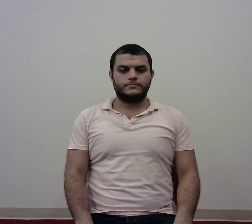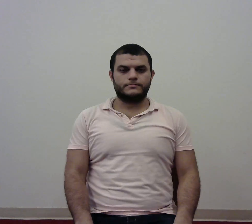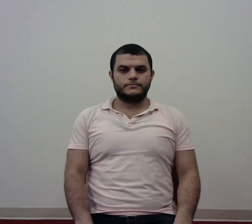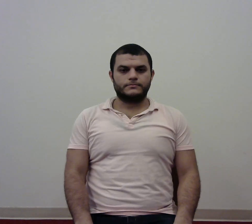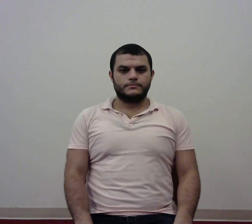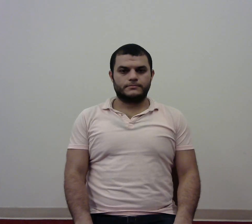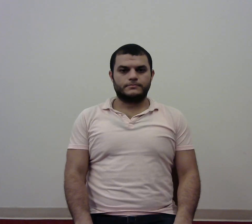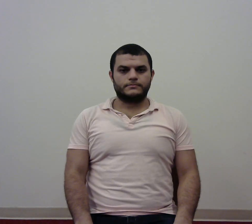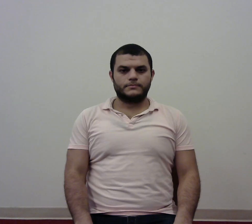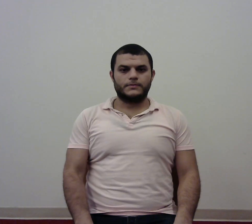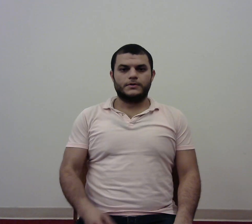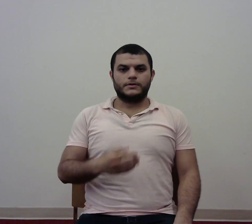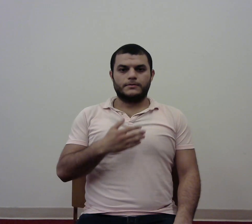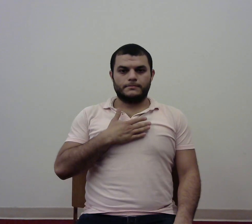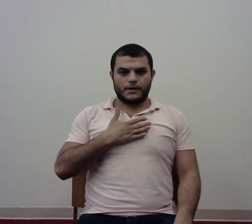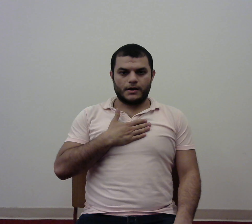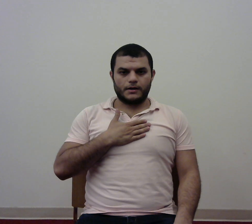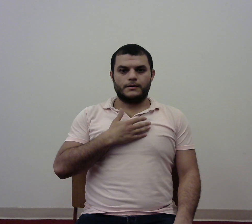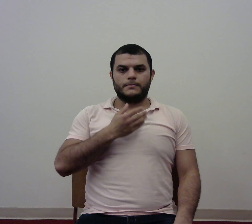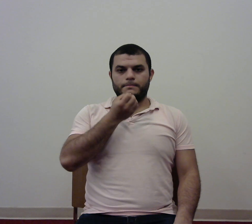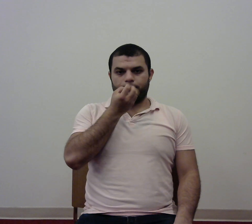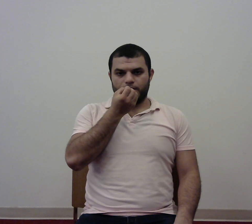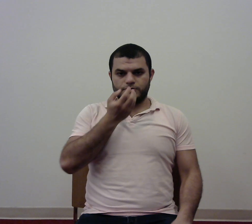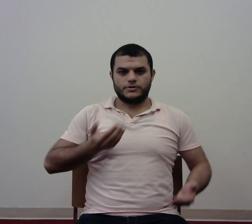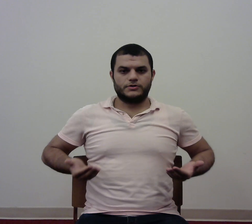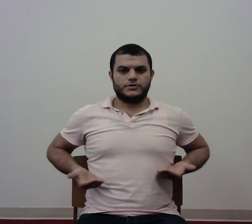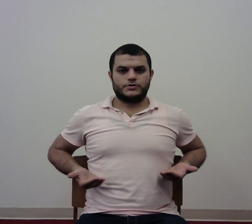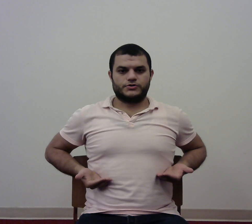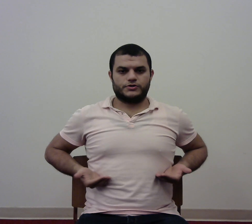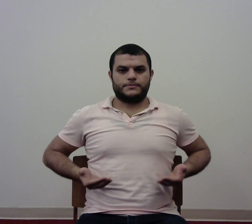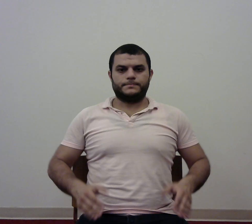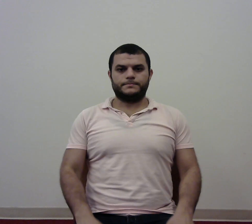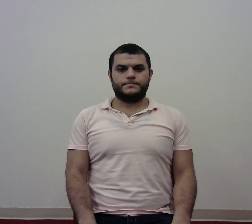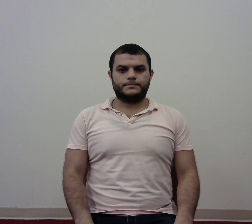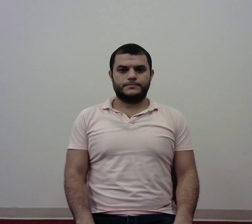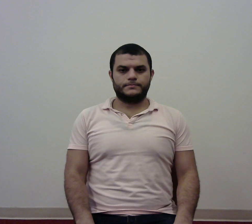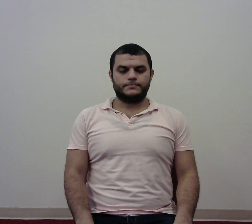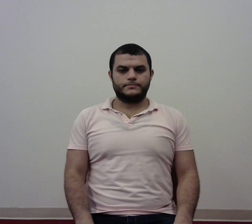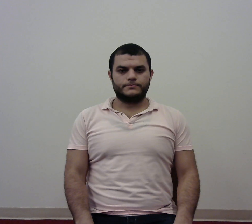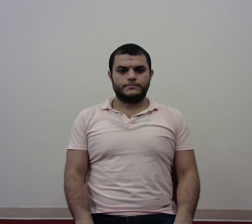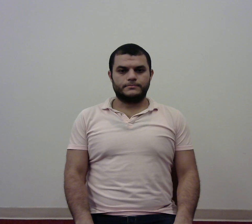Mən Bakıda yaşayıram